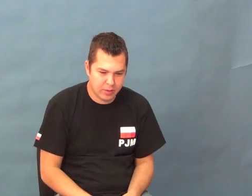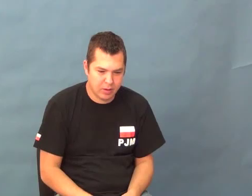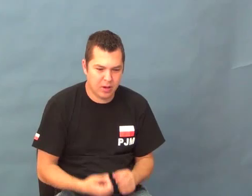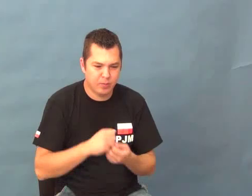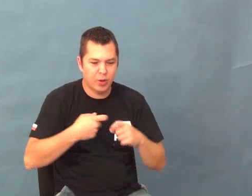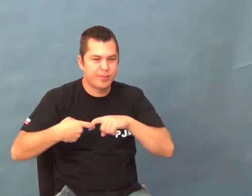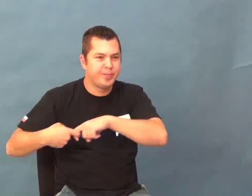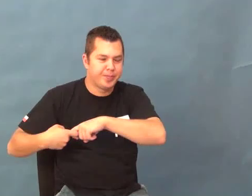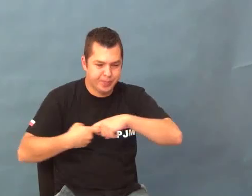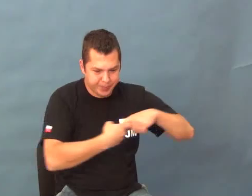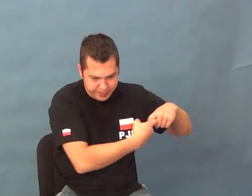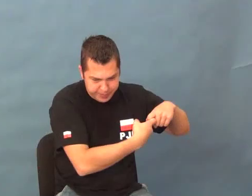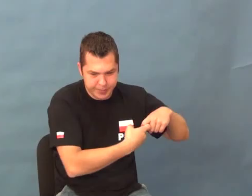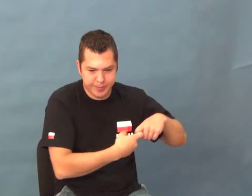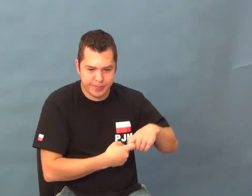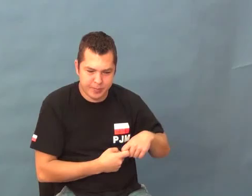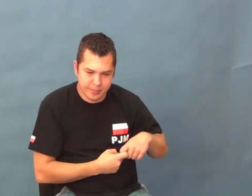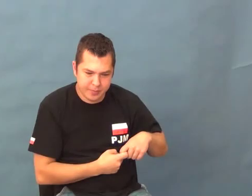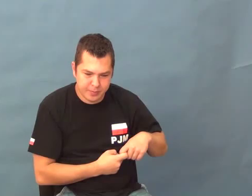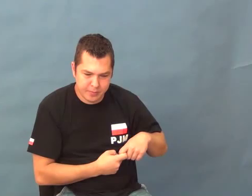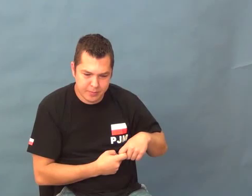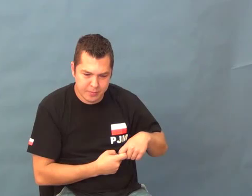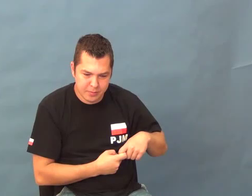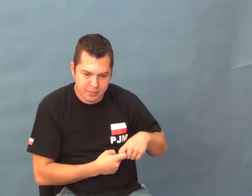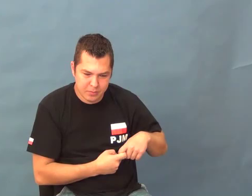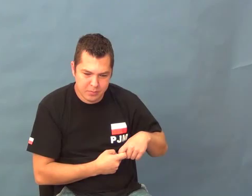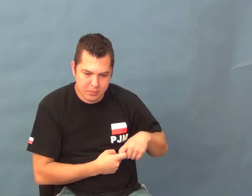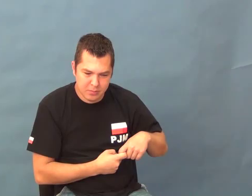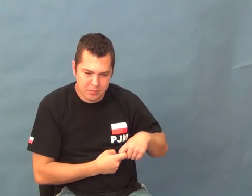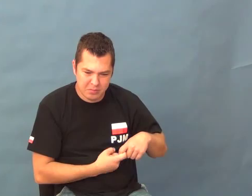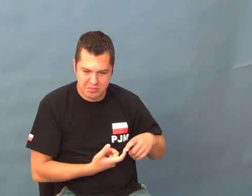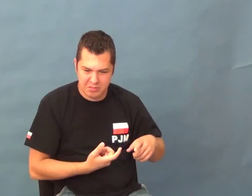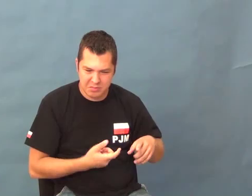Albo przyczepa.